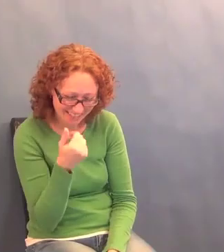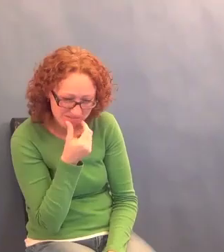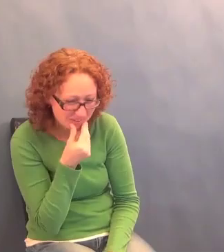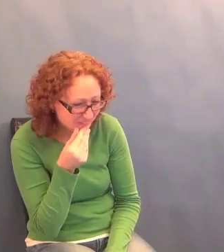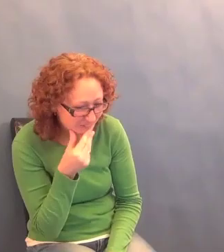Następna.